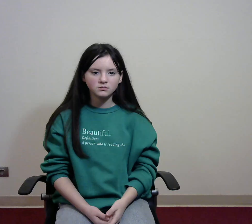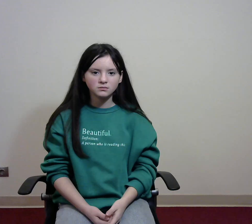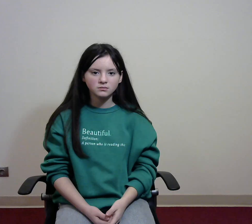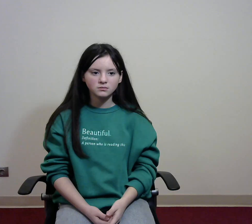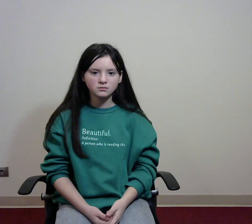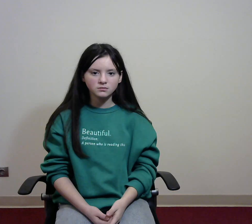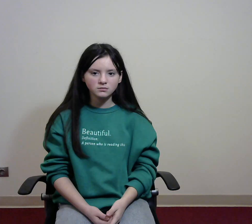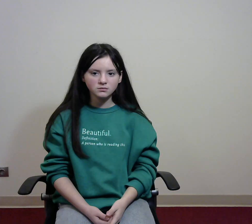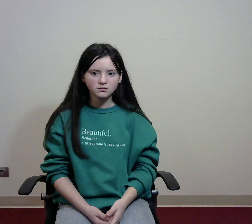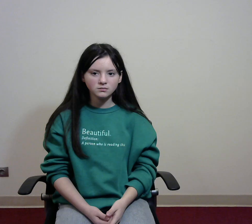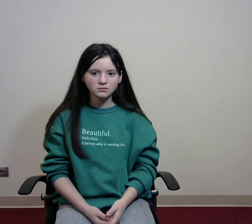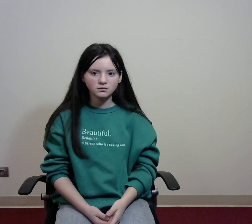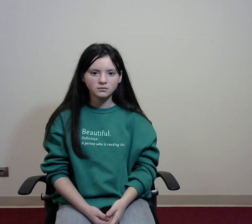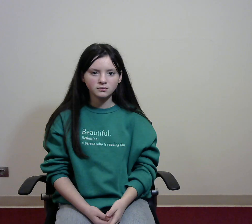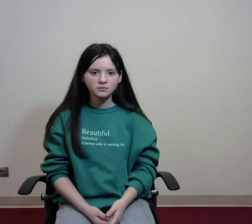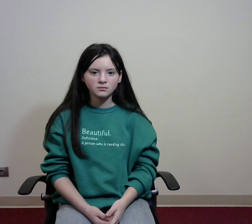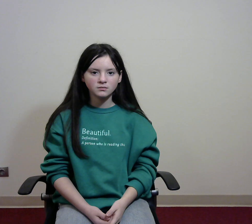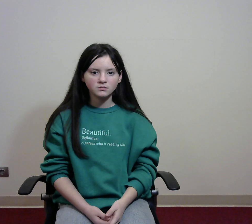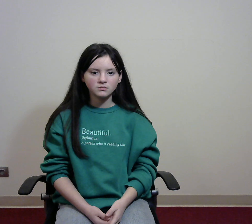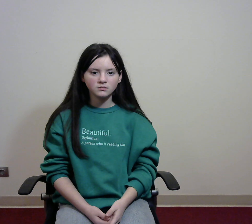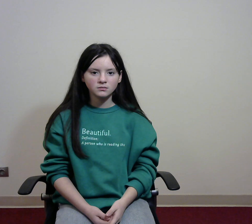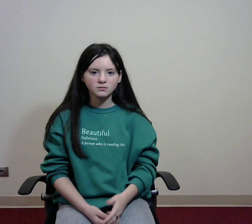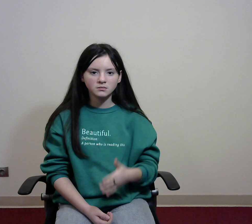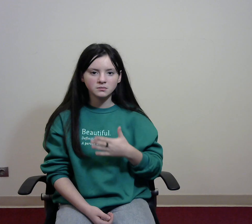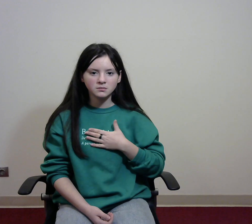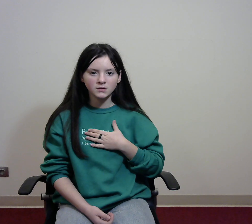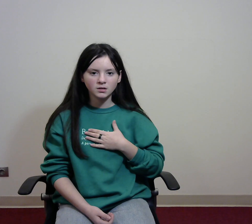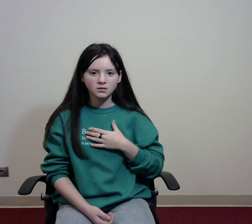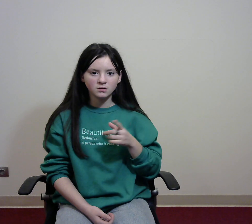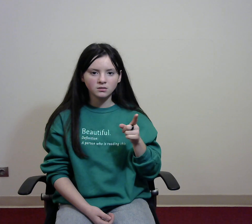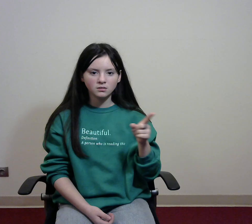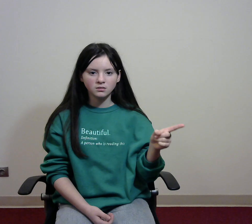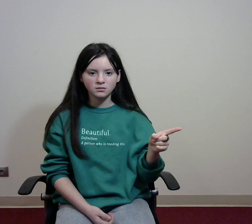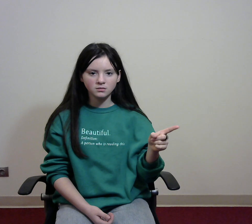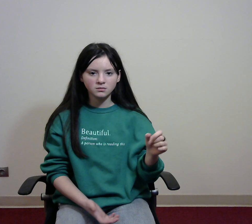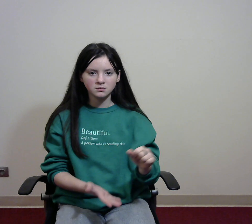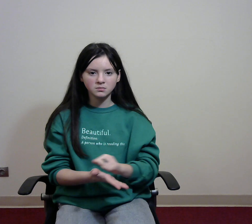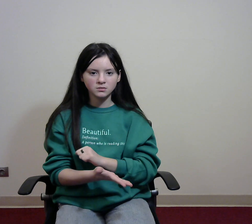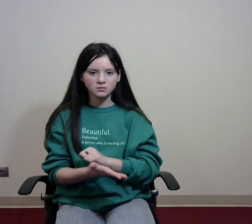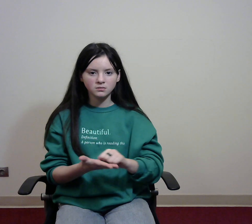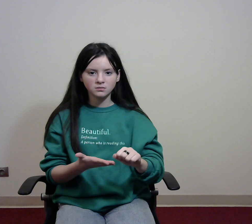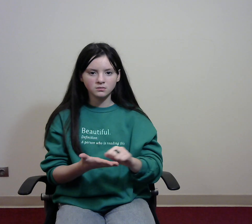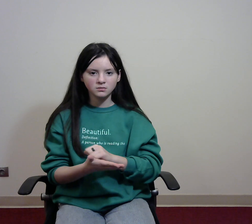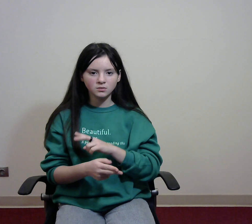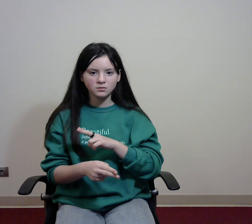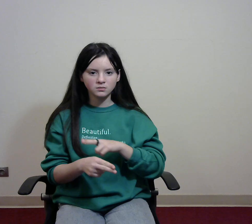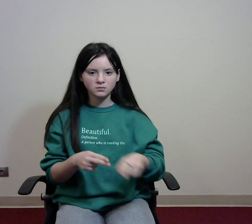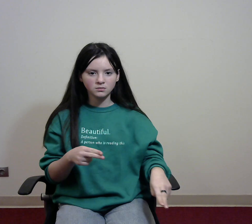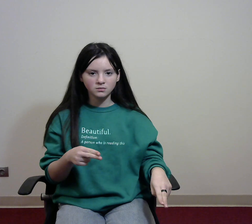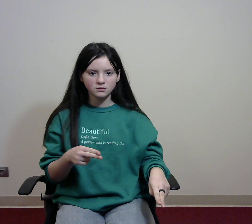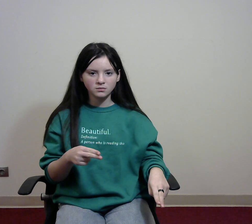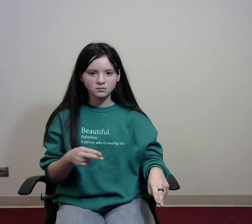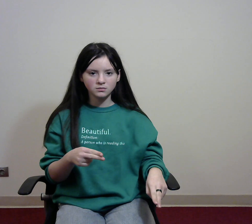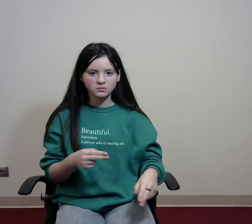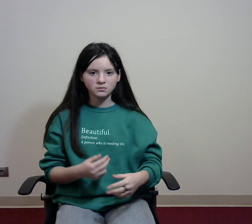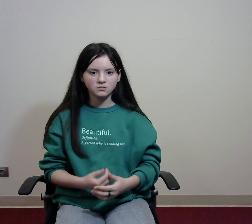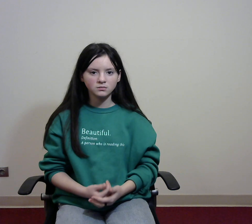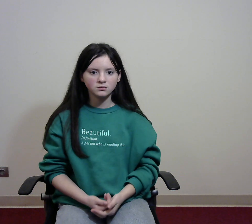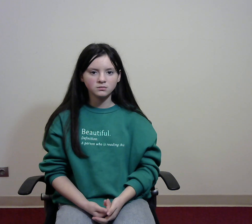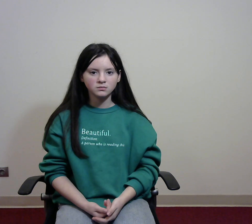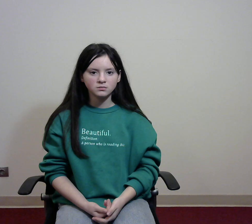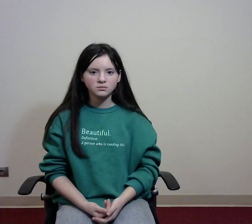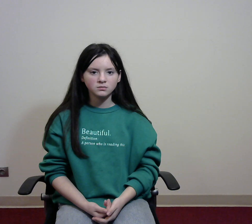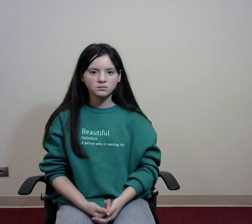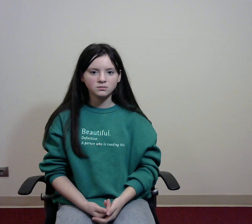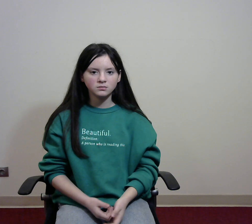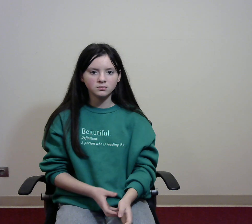Mən o sənədi itirmişdim